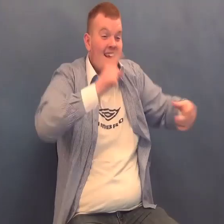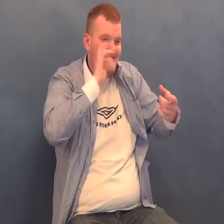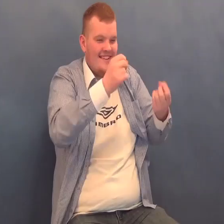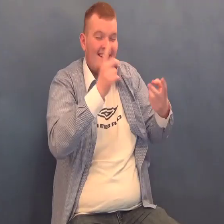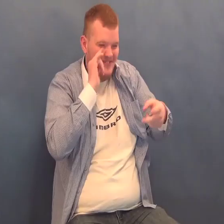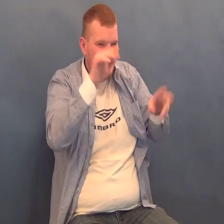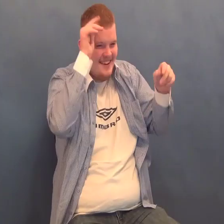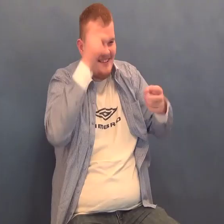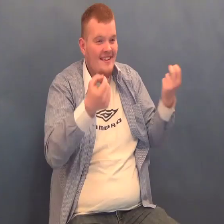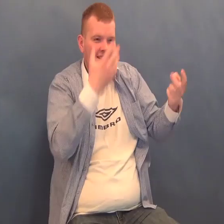A tak naprawdę w kombinezonie, który wygląda jak duch, jest królik.